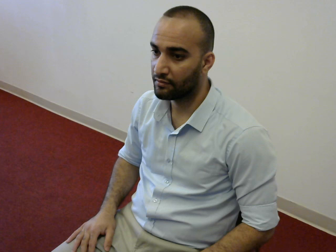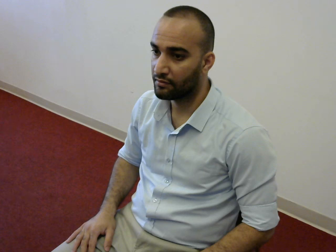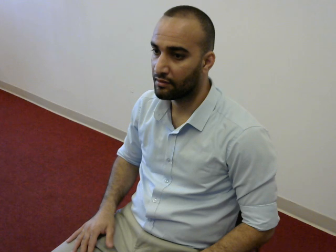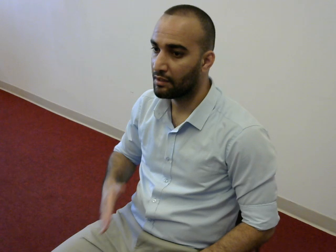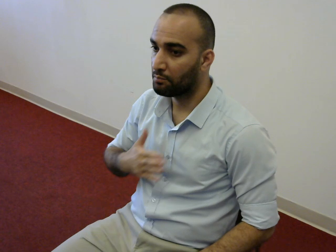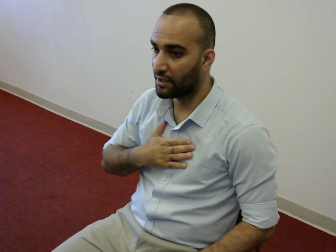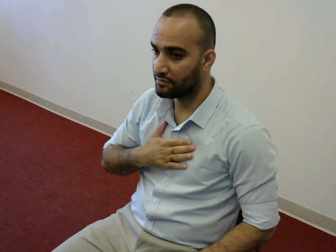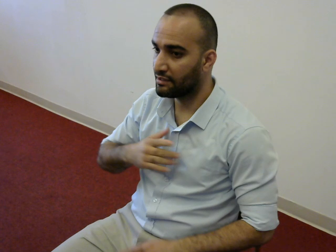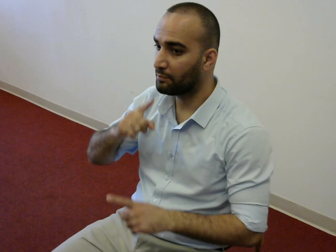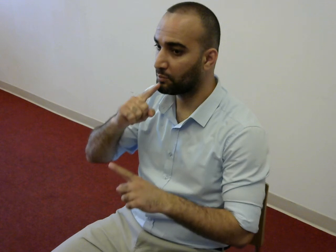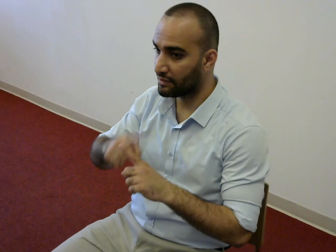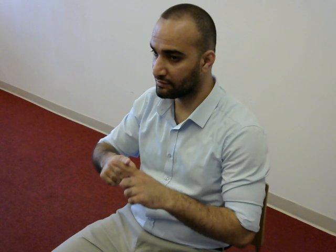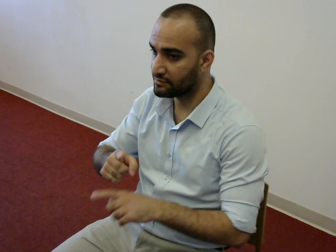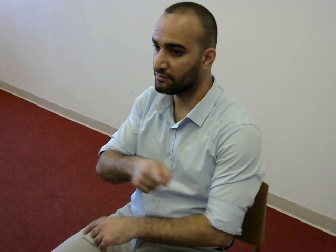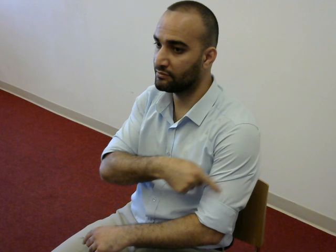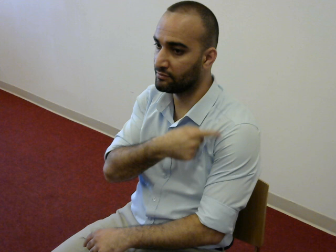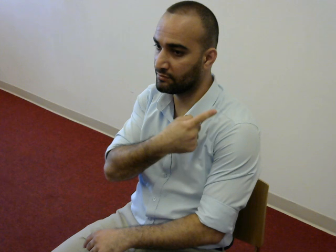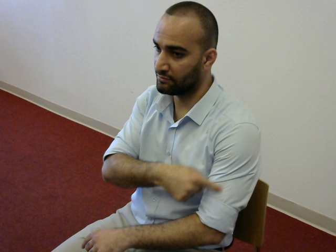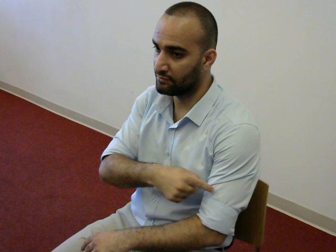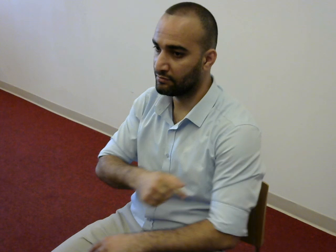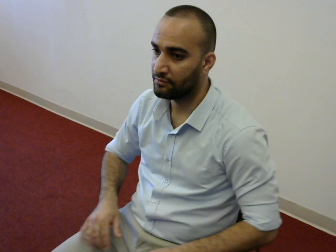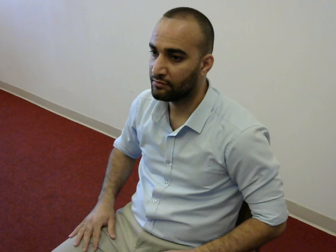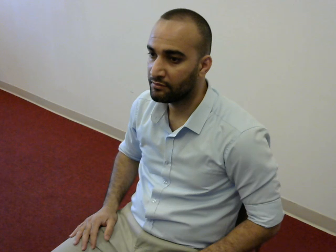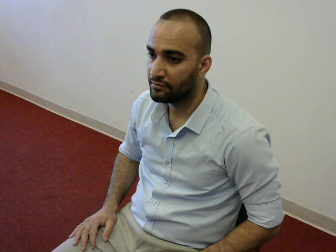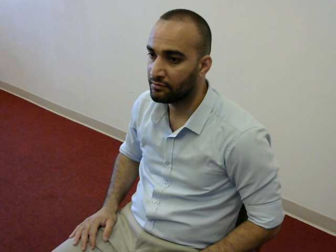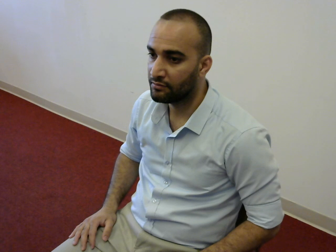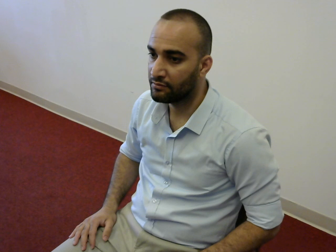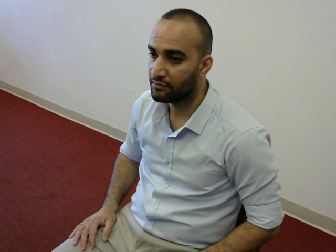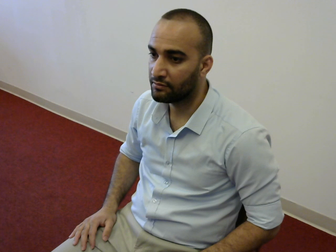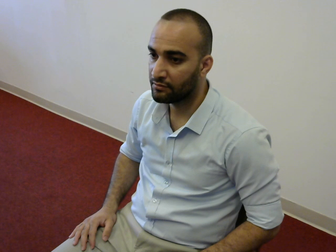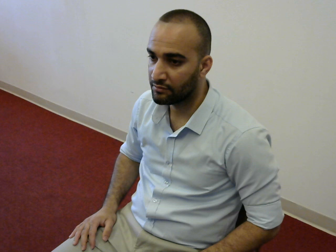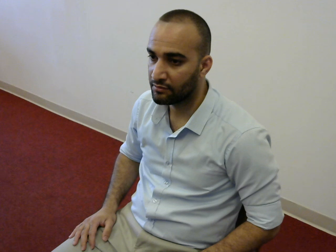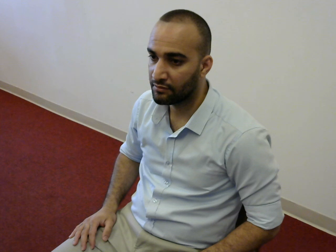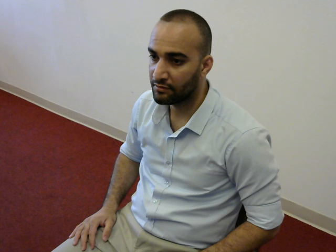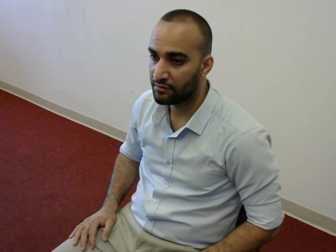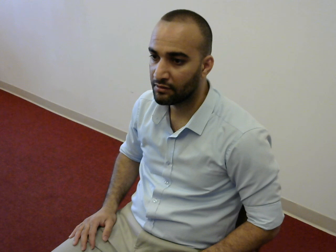Mənim bacım tibb bacısıdır